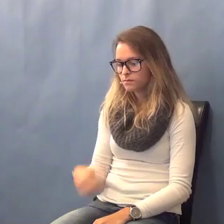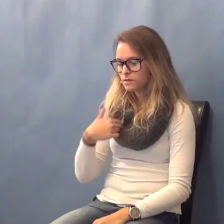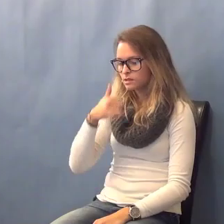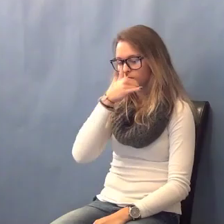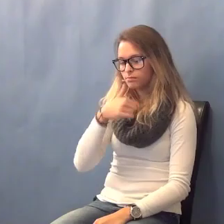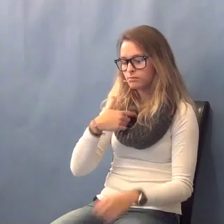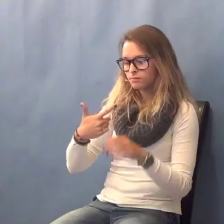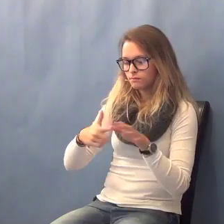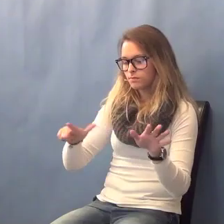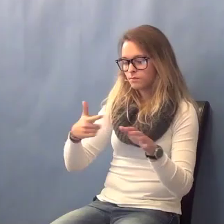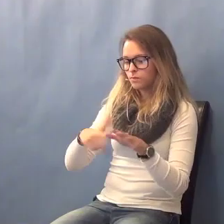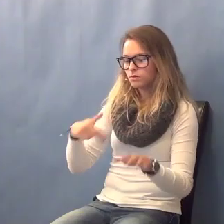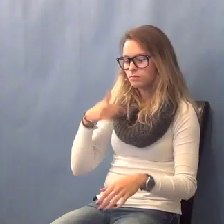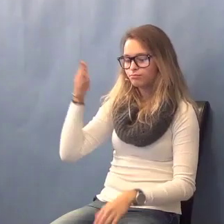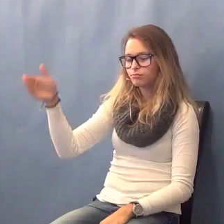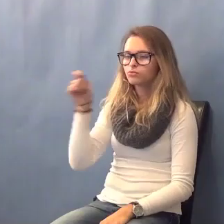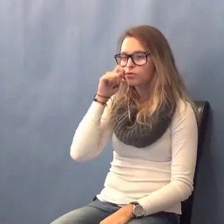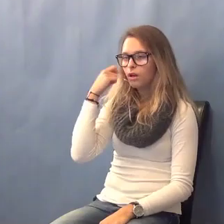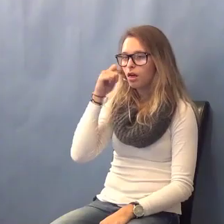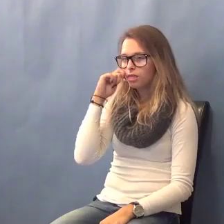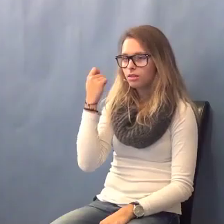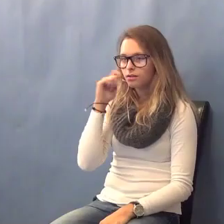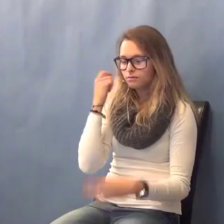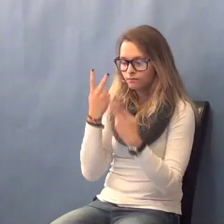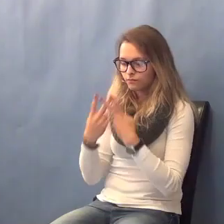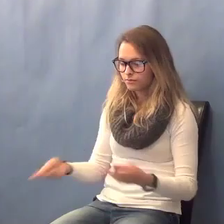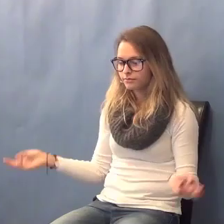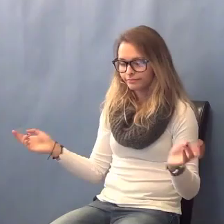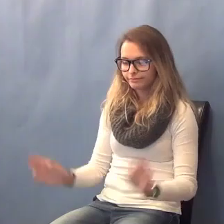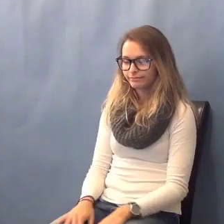Nie mogę wtedy, dwudziestego siódmego jadę do dziadka.